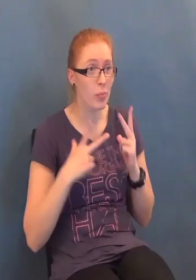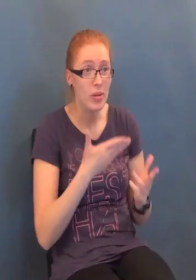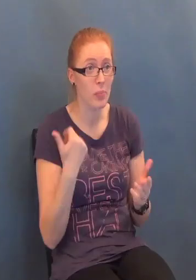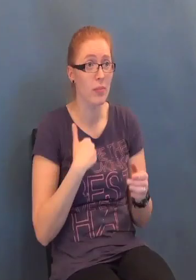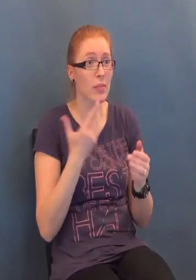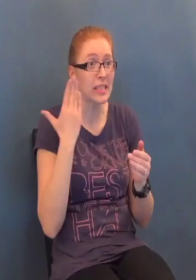Nie mam urlopu.